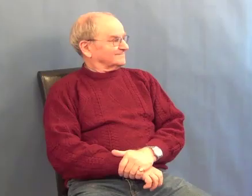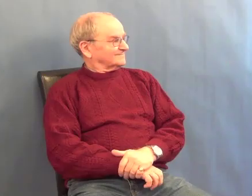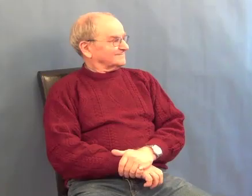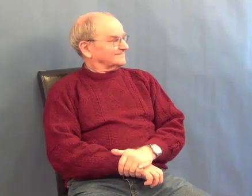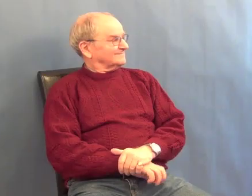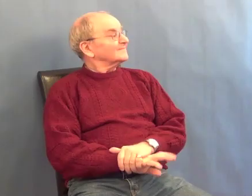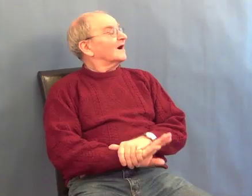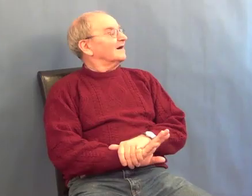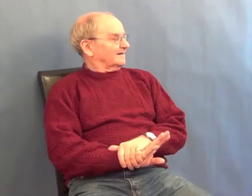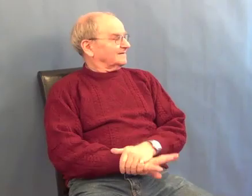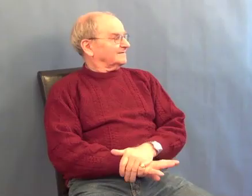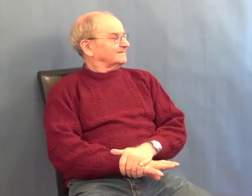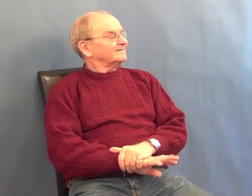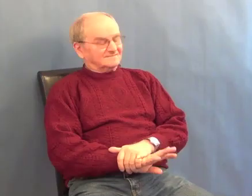Aha.